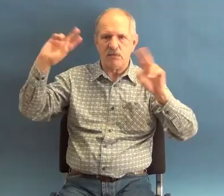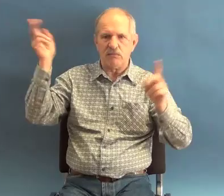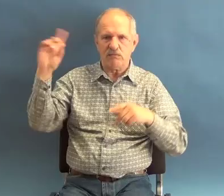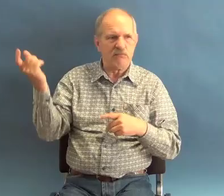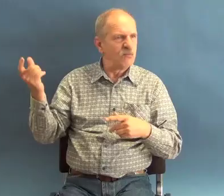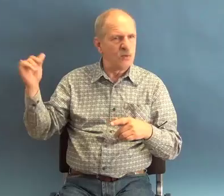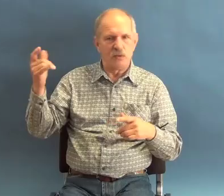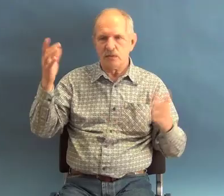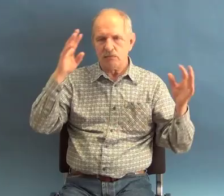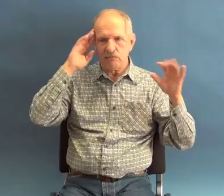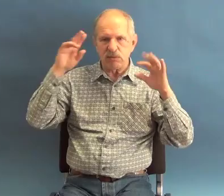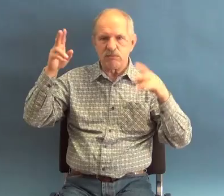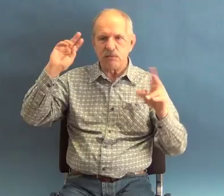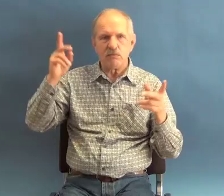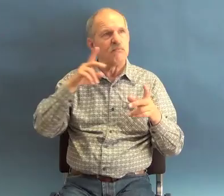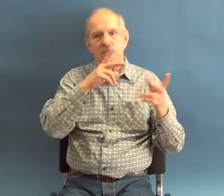Rozlega się dźwięk.